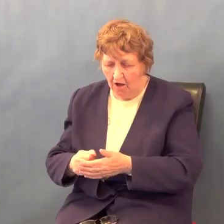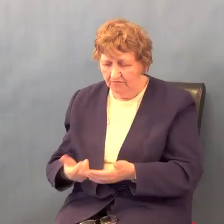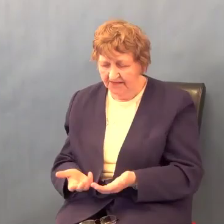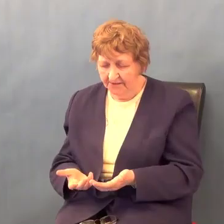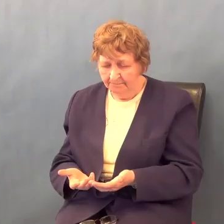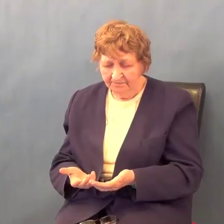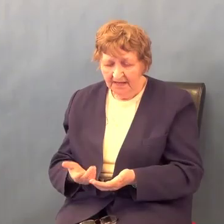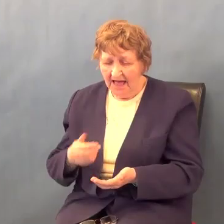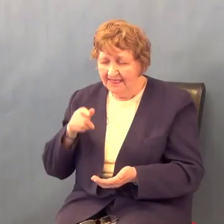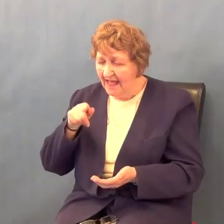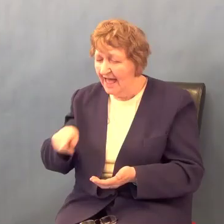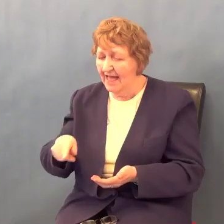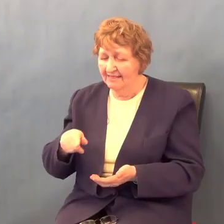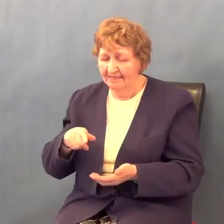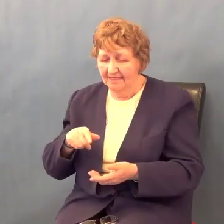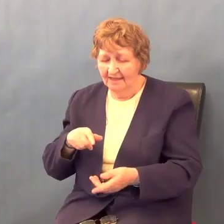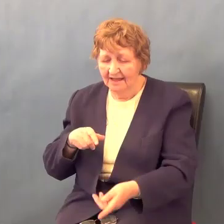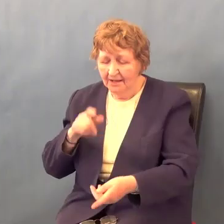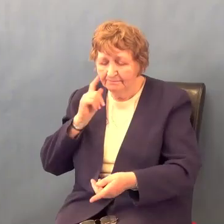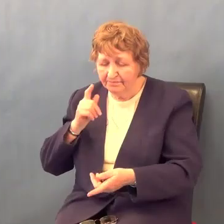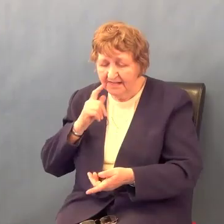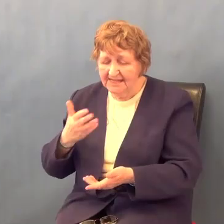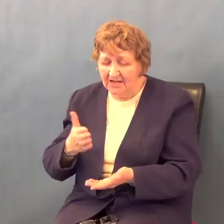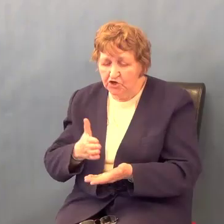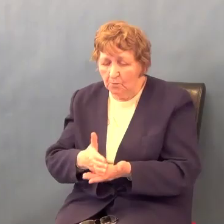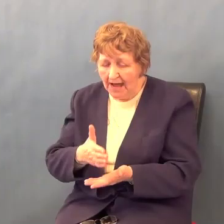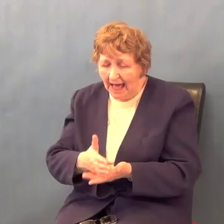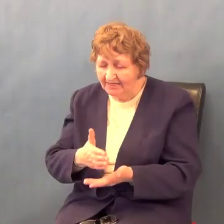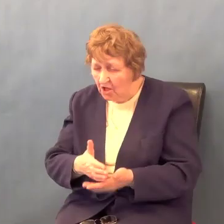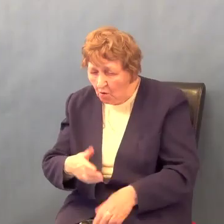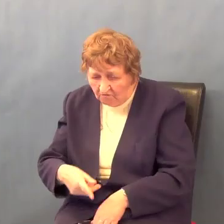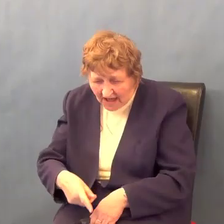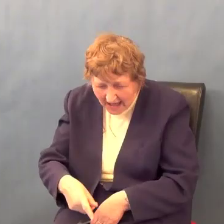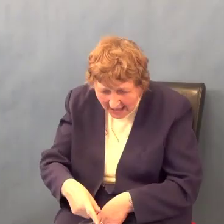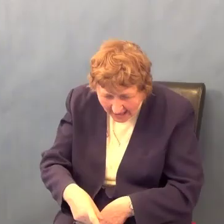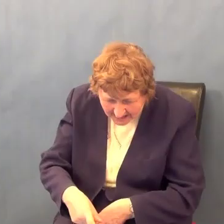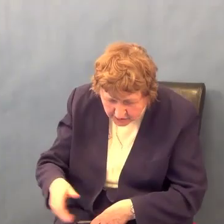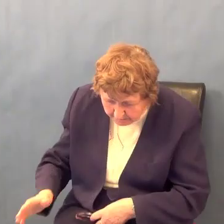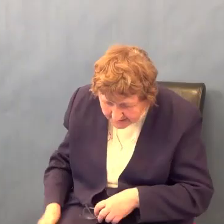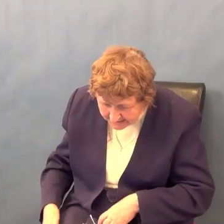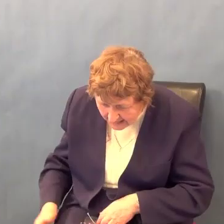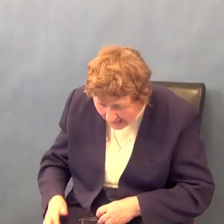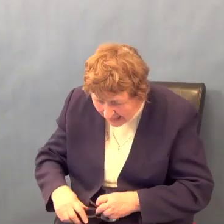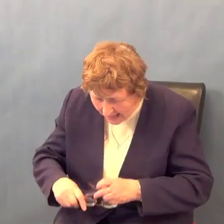Ten chłopak zaczął ratować psa.